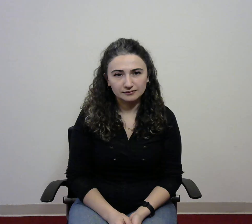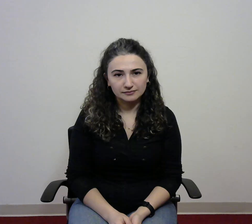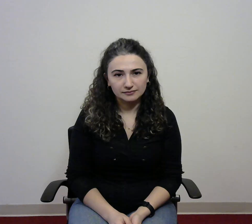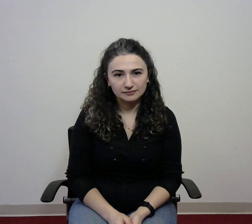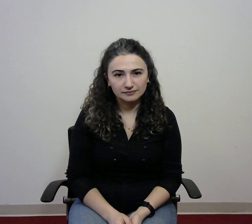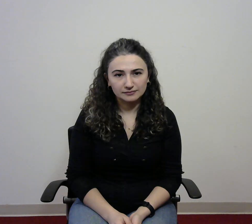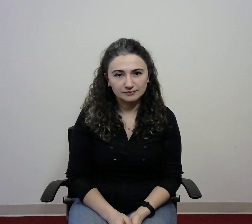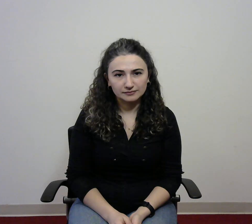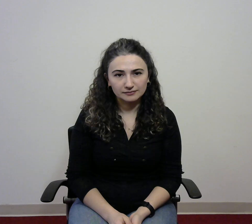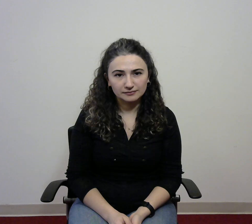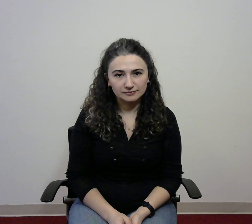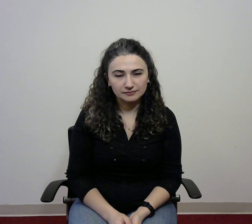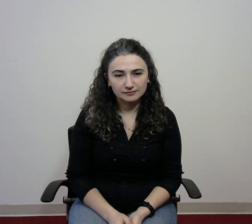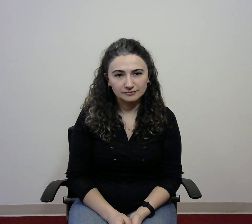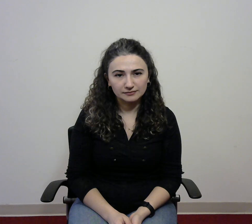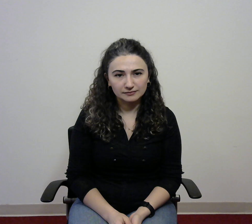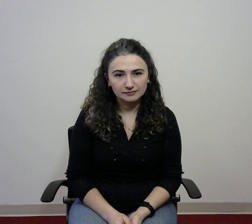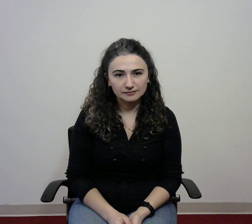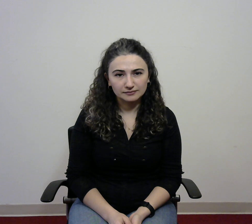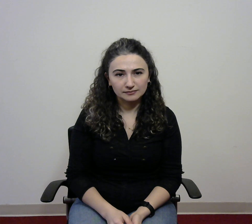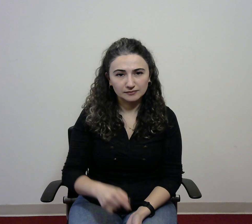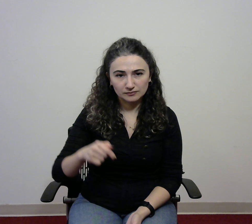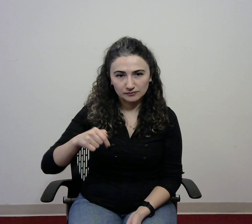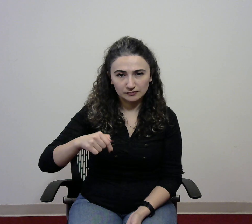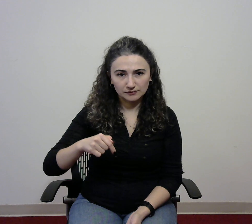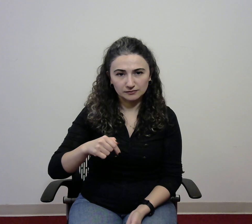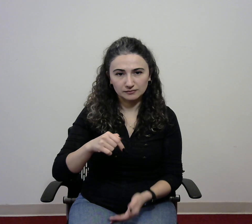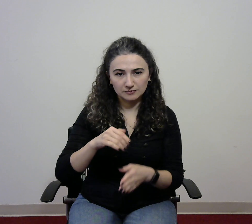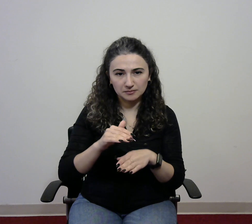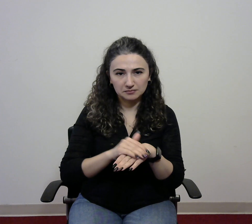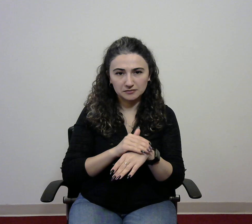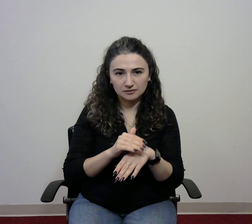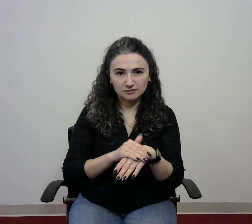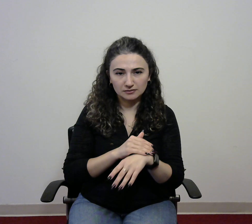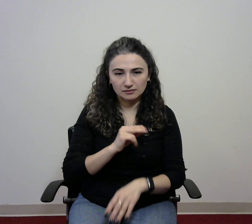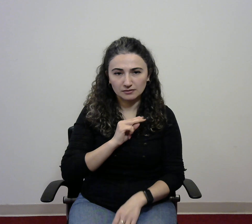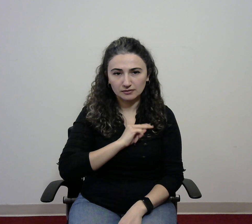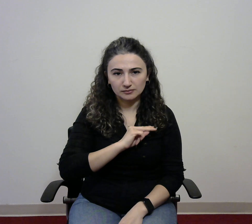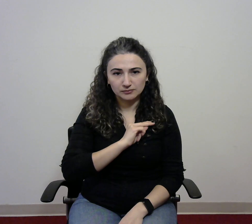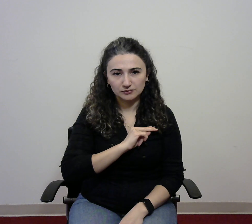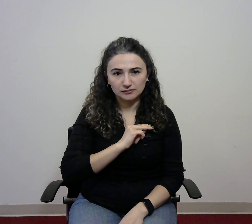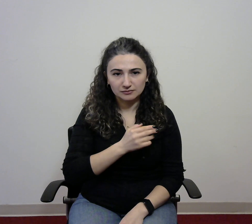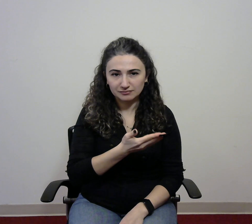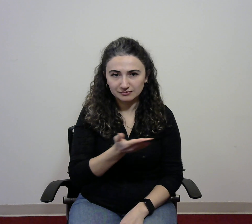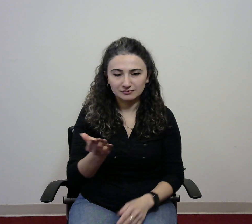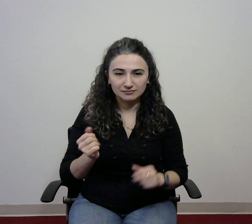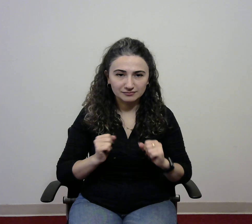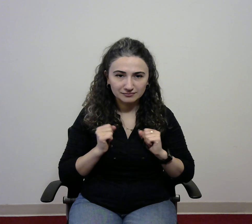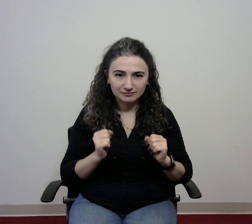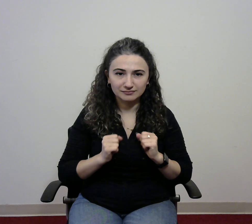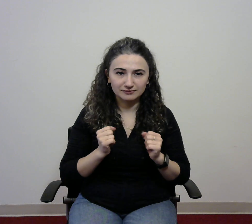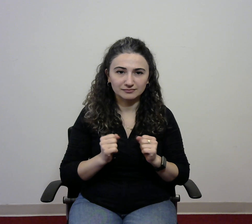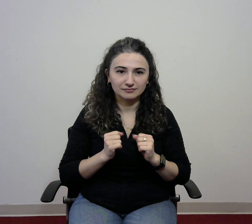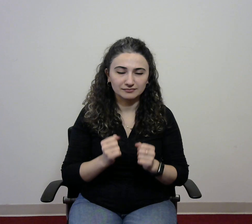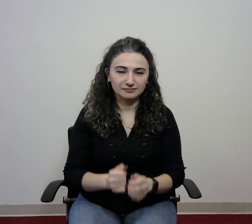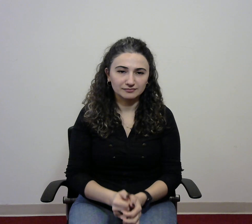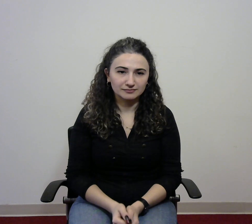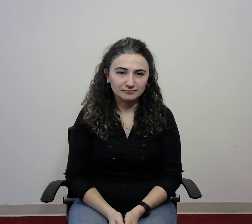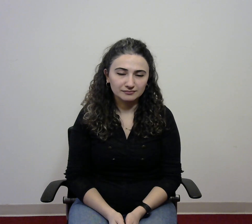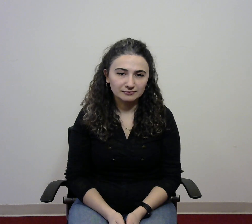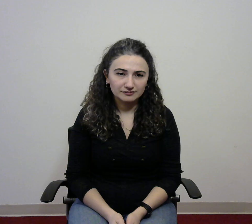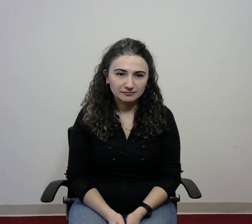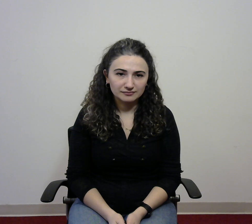Burda mehriban işçilər çalışır